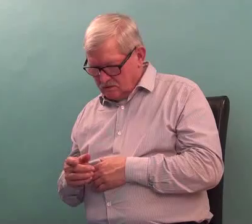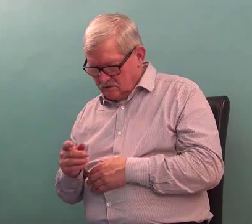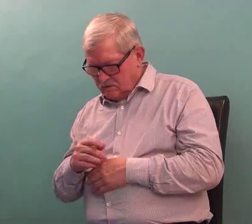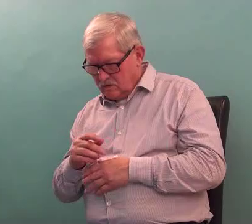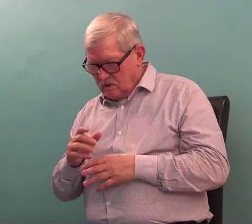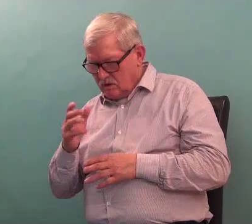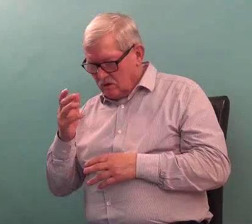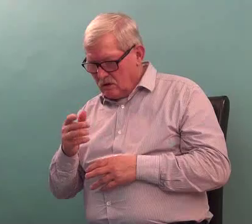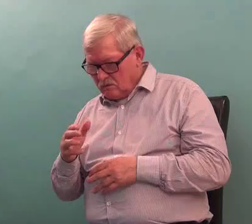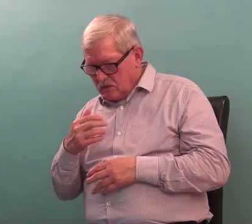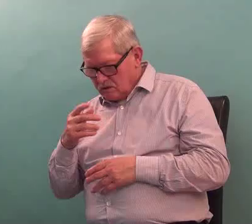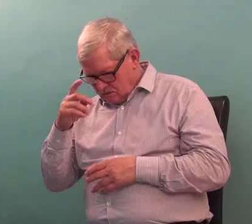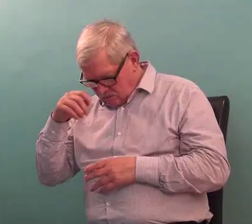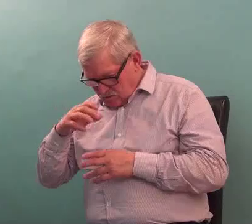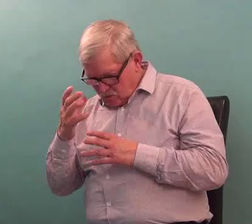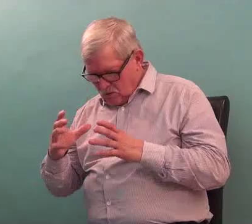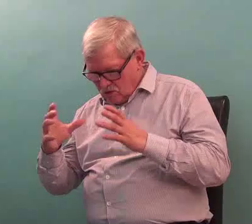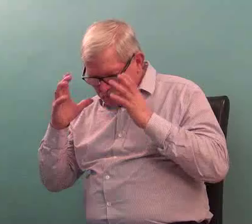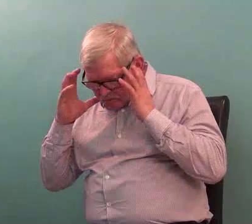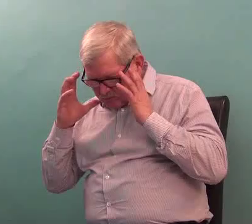Pies wkłada łeb do słoja.